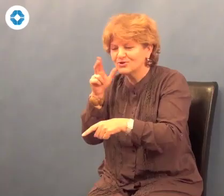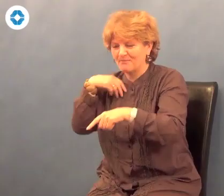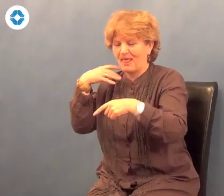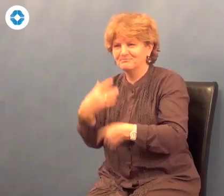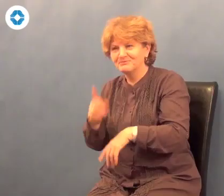Myślał, że to żaba, ale chłopak się pomylił.